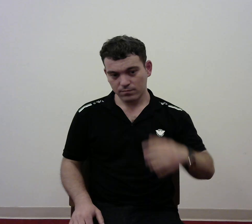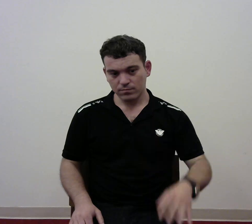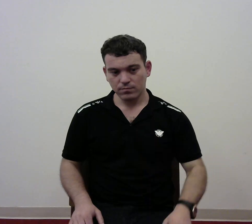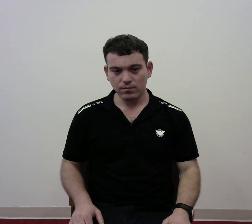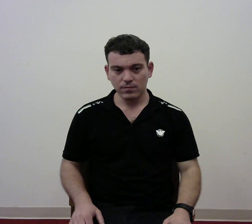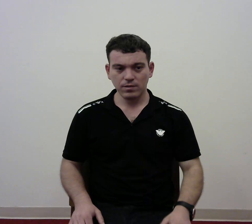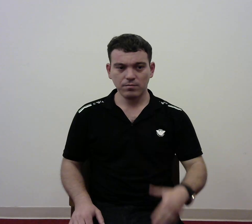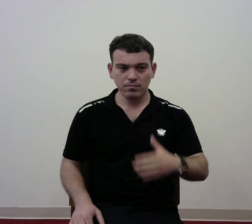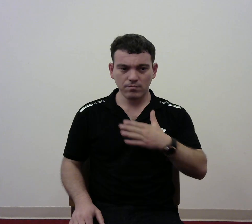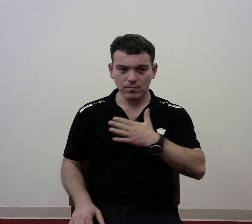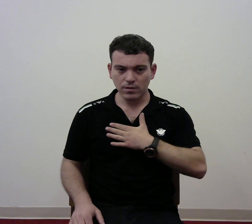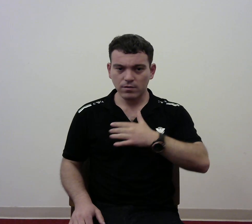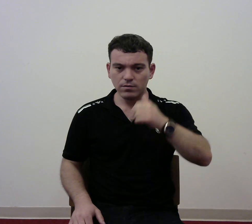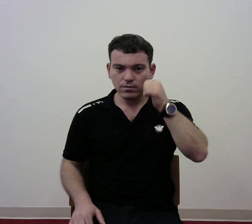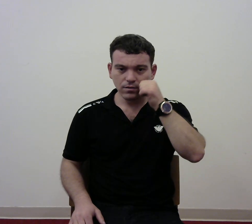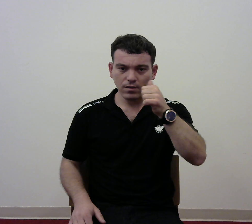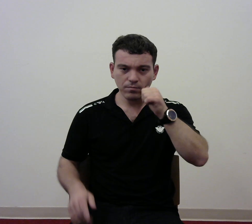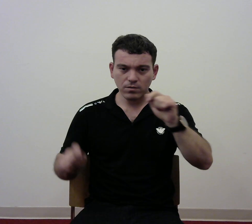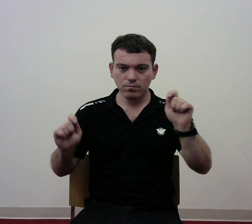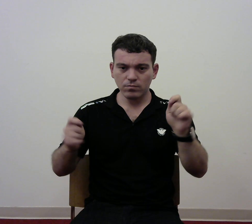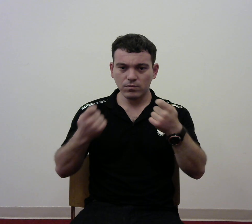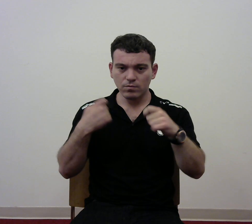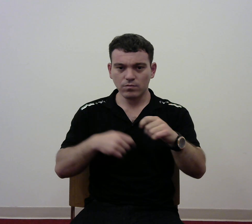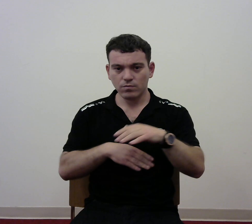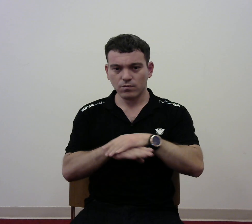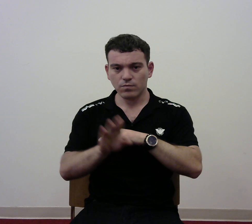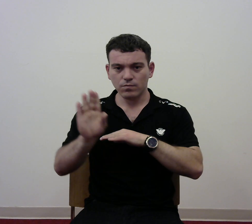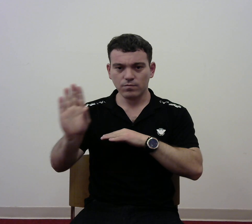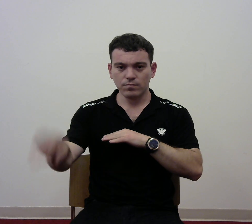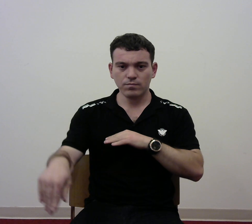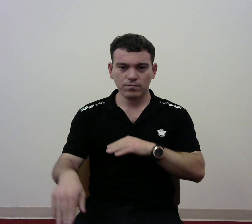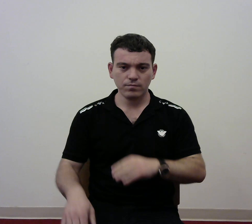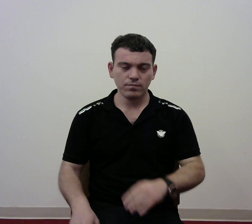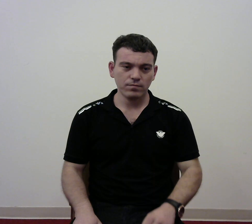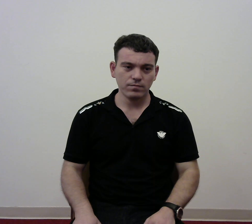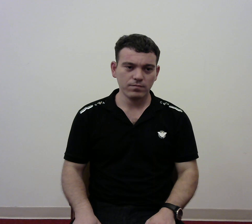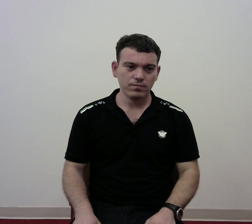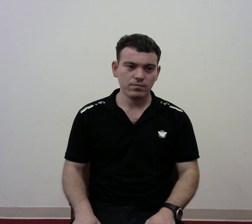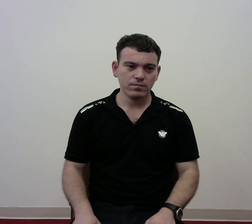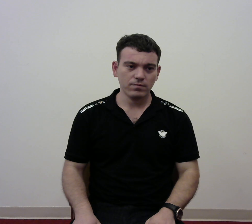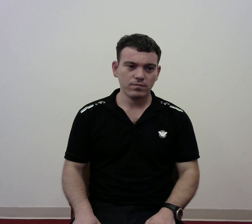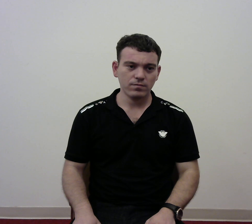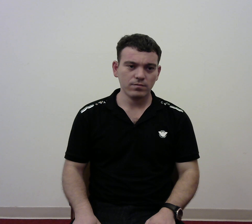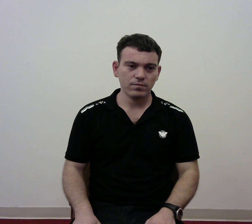Mən sabah toya gedirəm